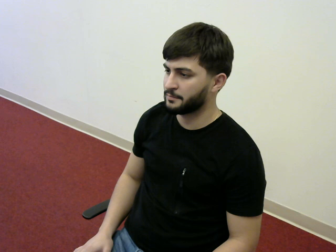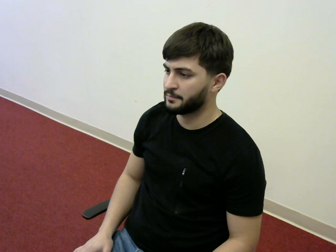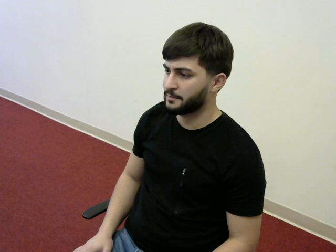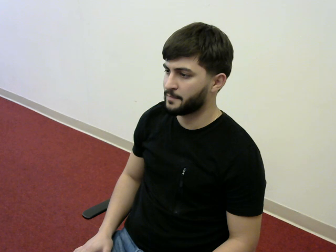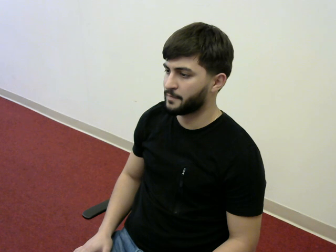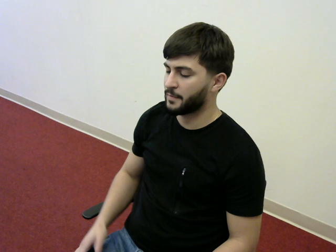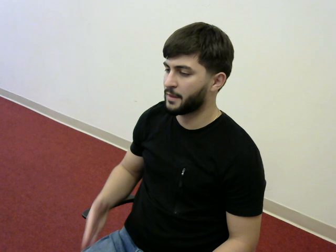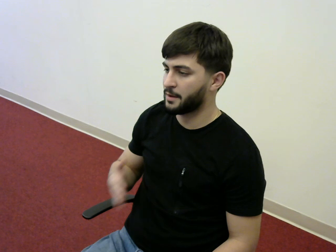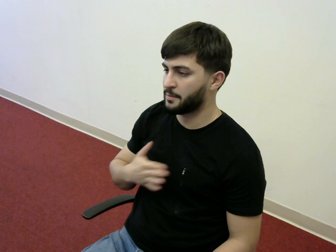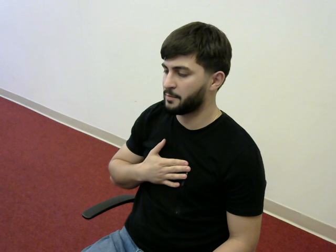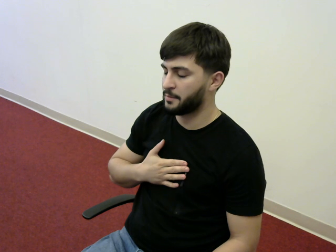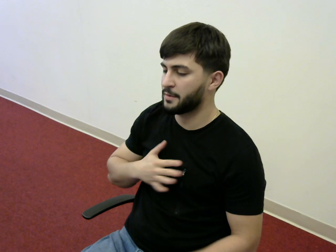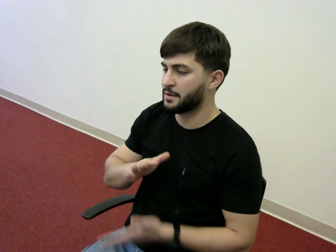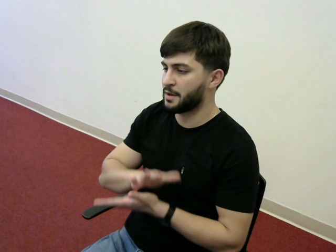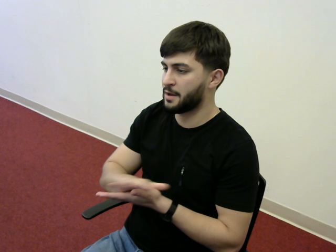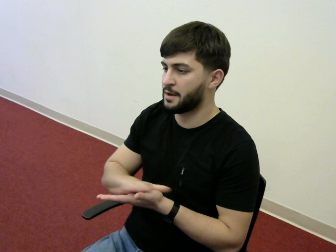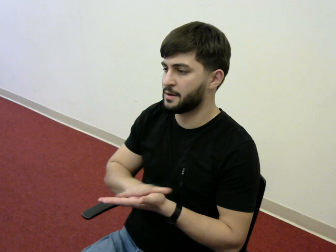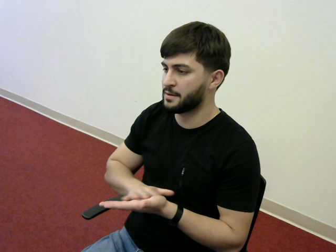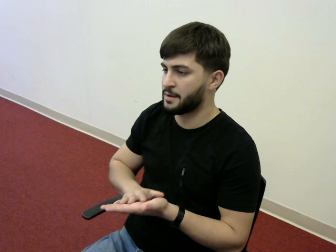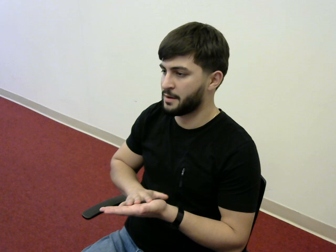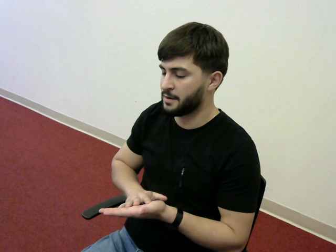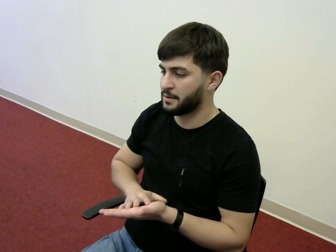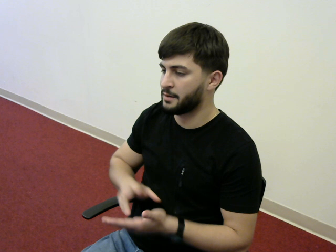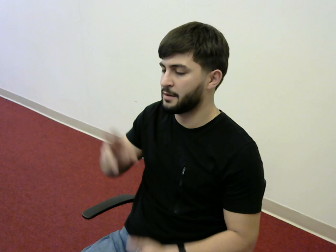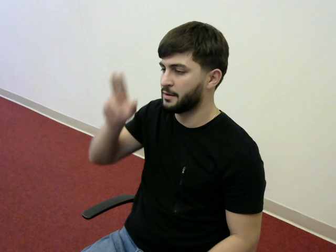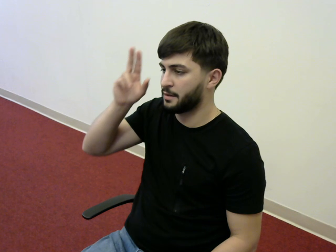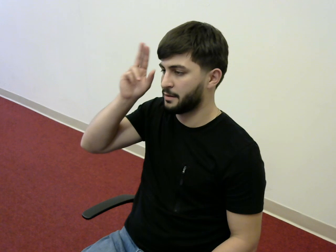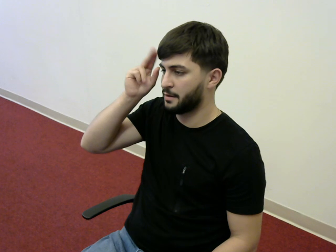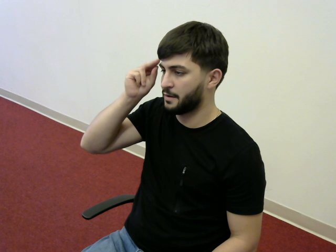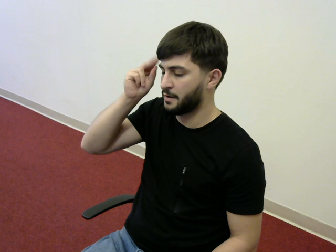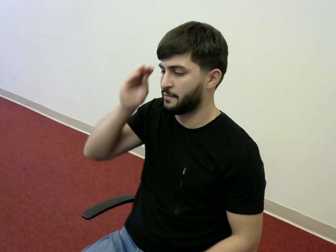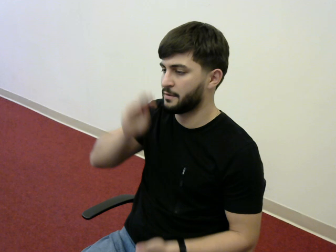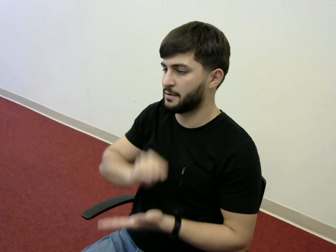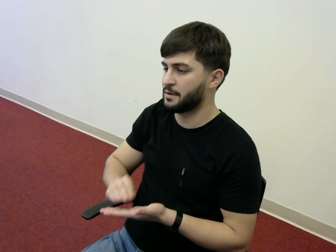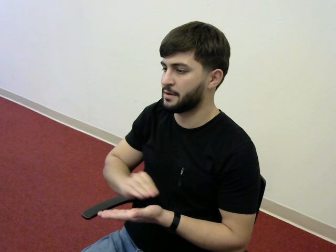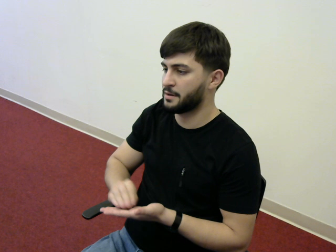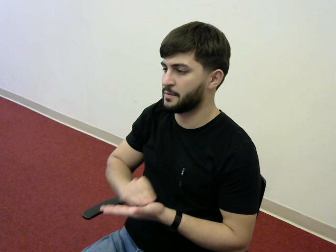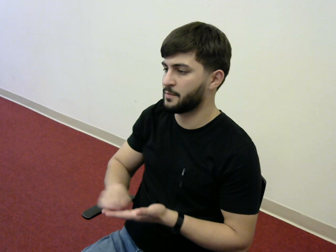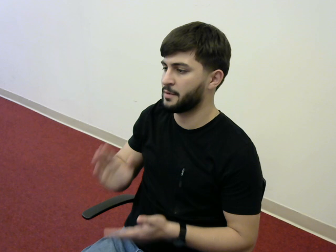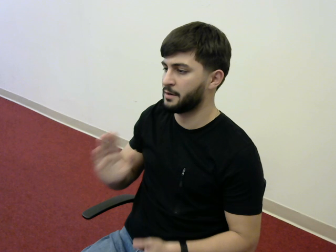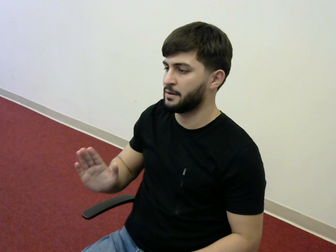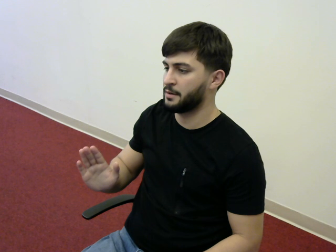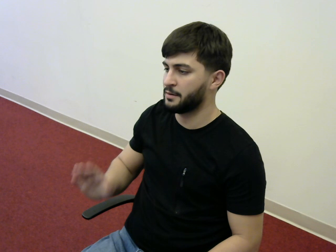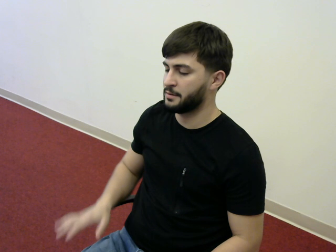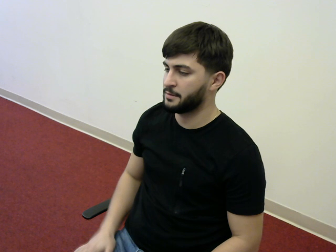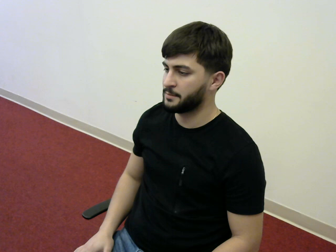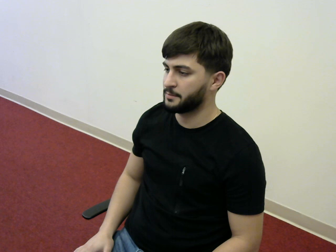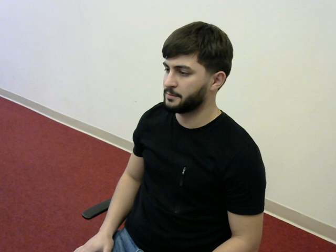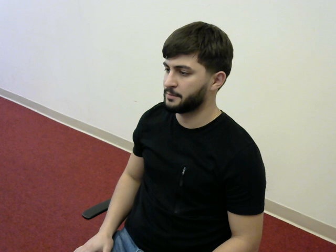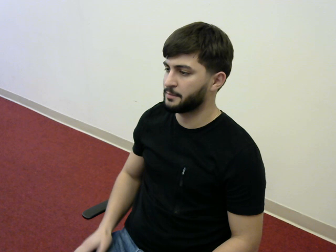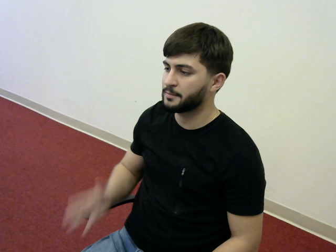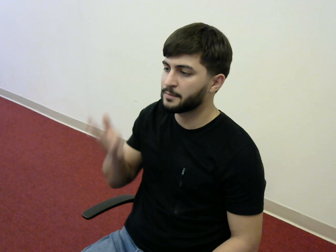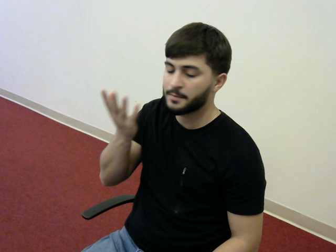Mən ərizəni nə vaxt yazmalıyam?